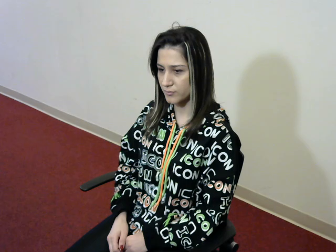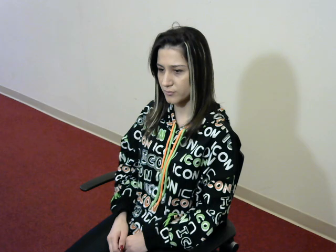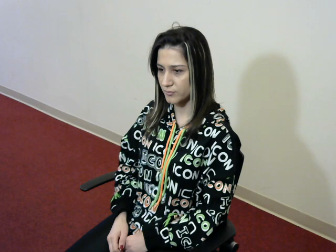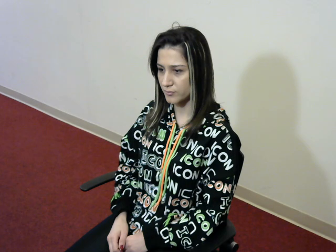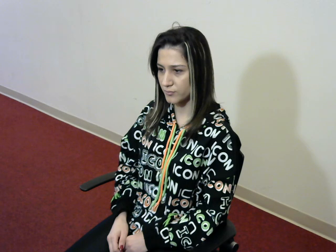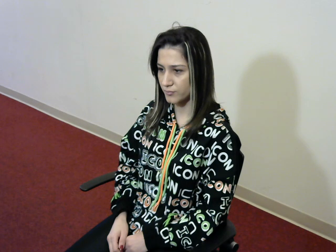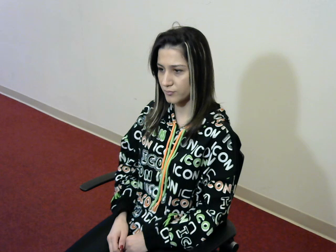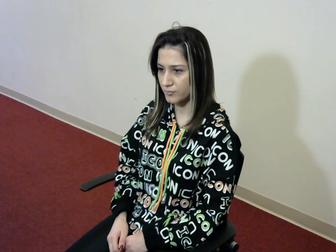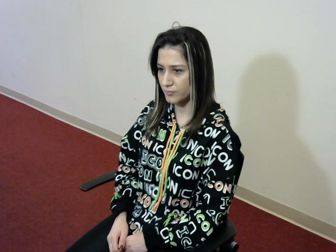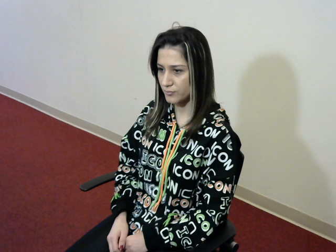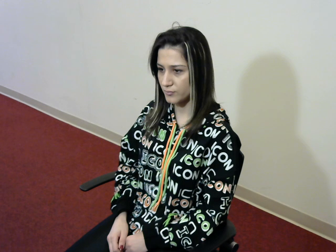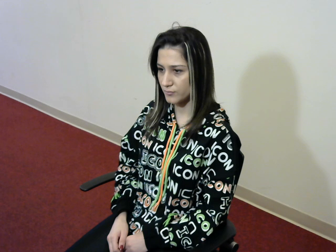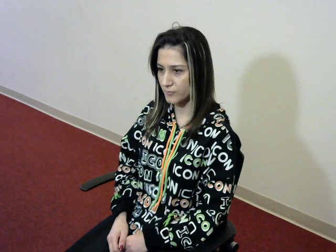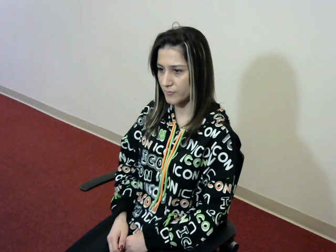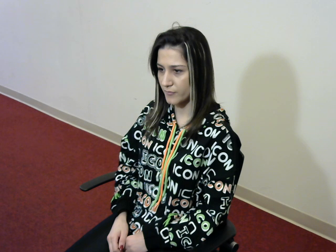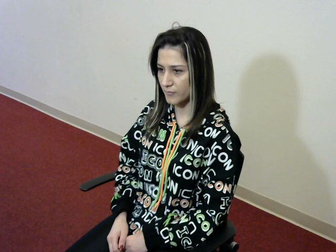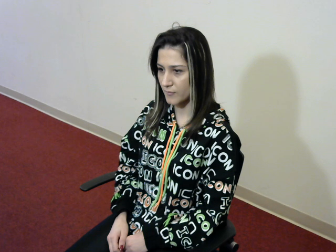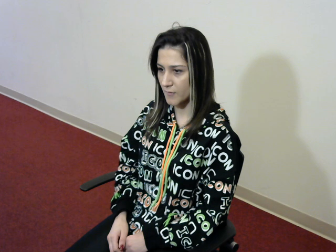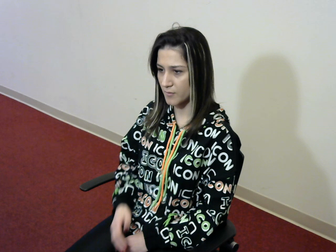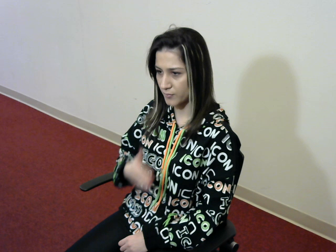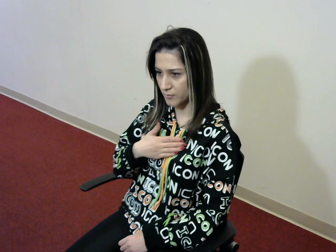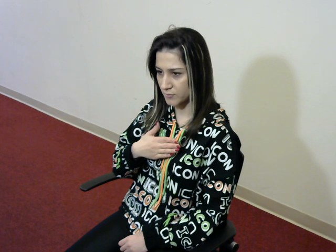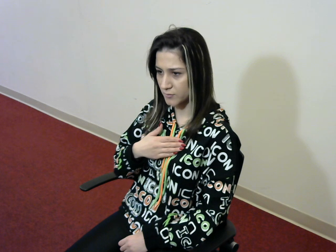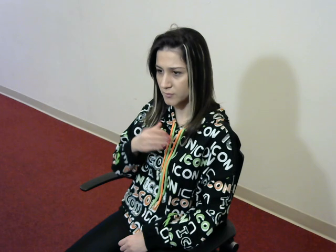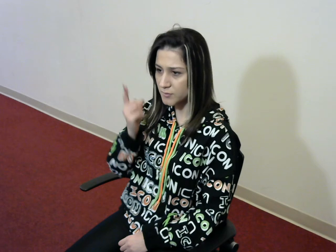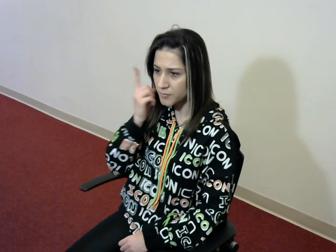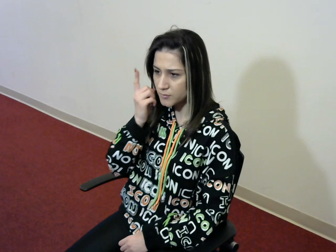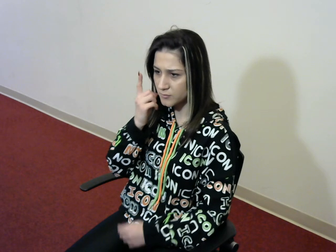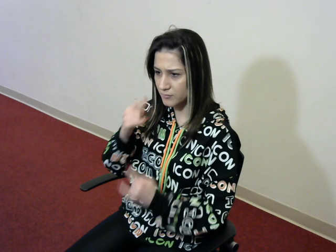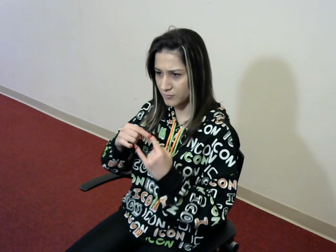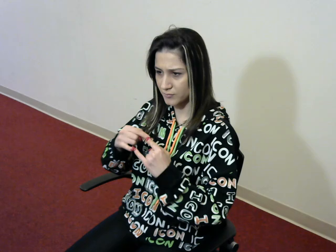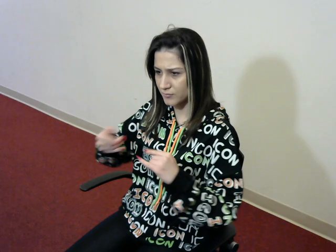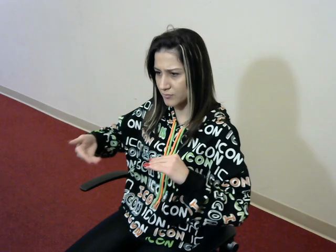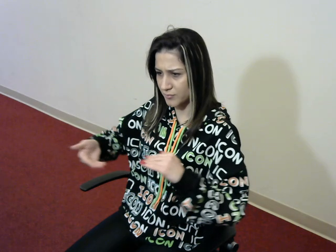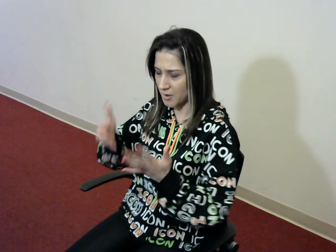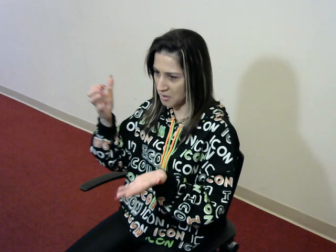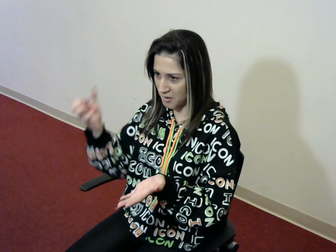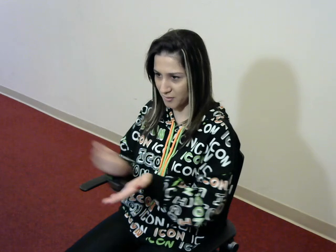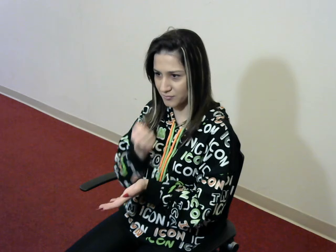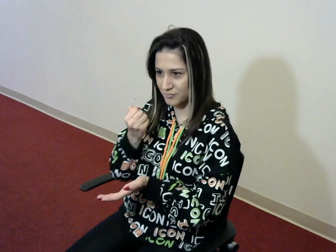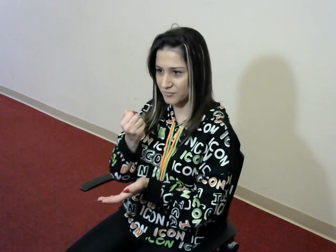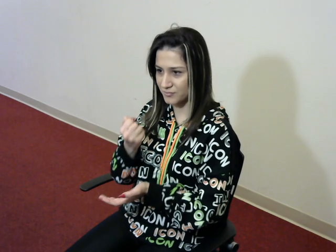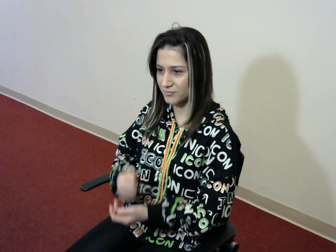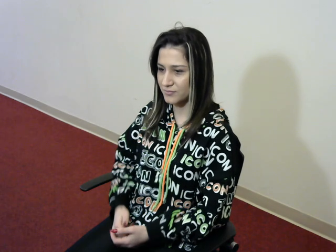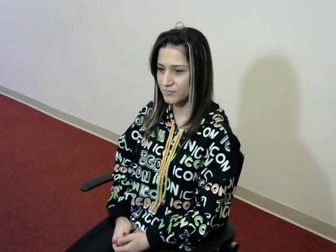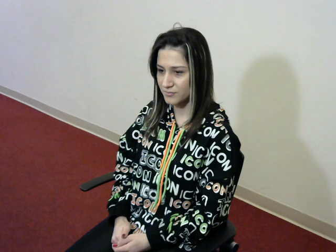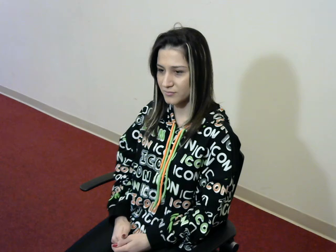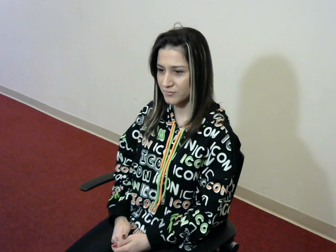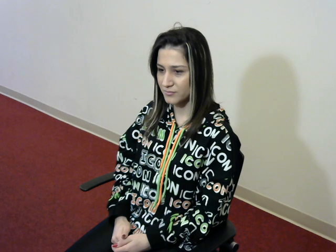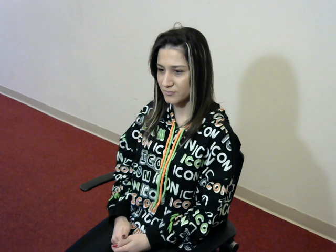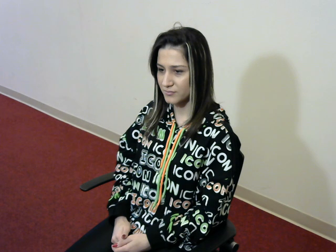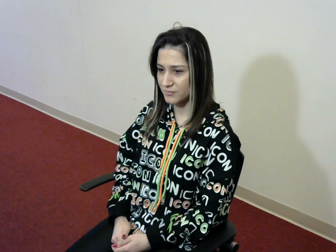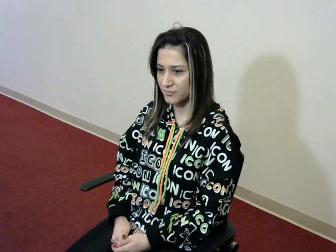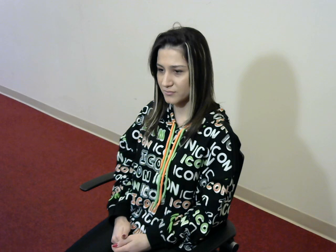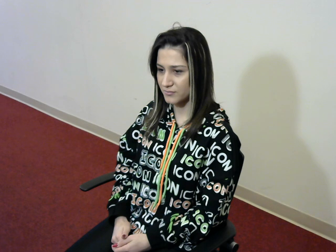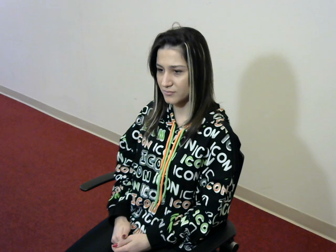Mən telefonumu stolun altından tapdım